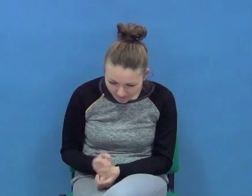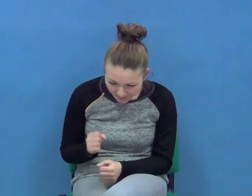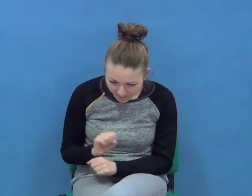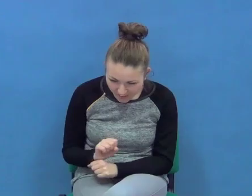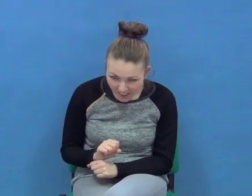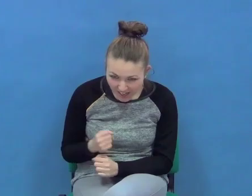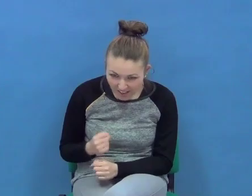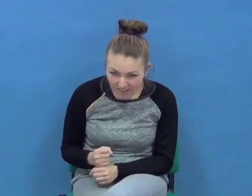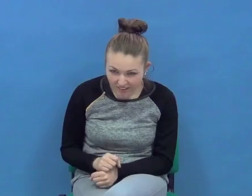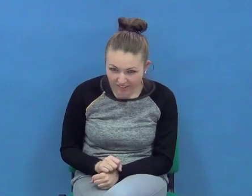Zatrzymać samochód?